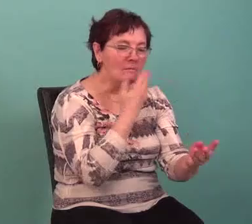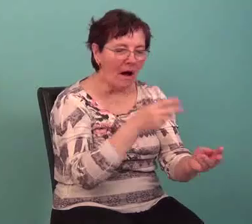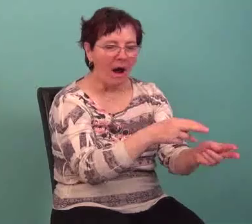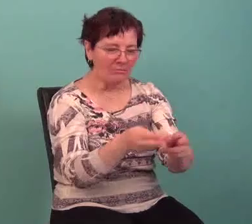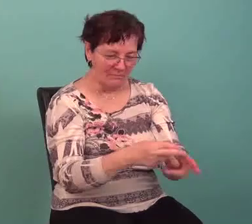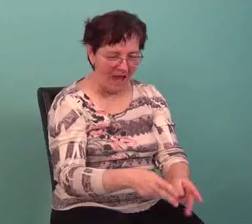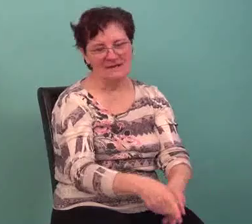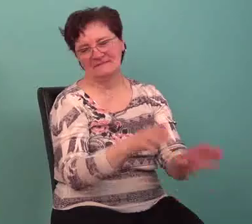Zobaczyłam to na następnym obrazku.